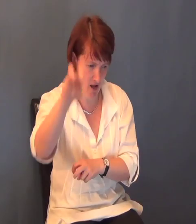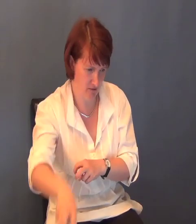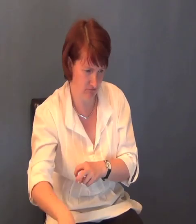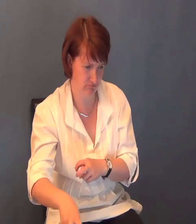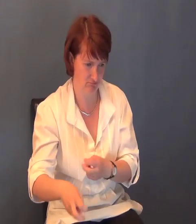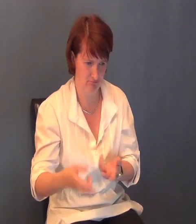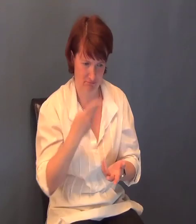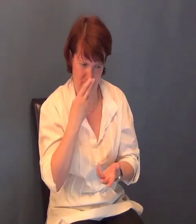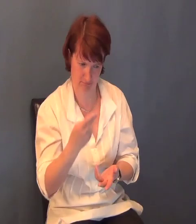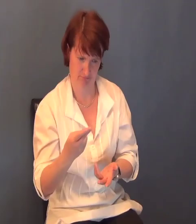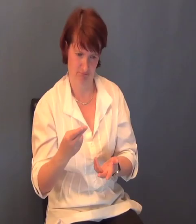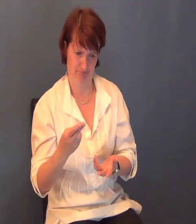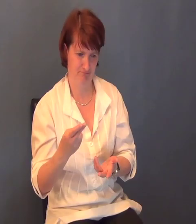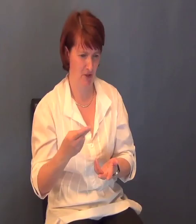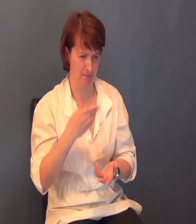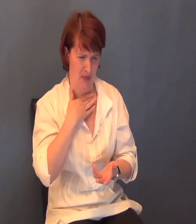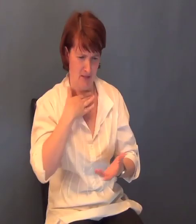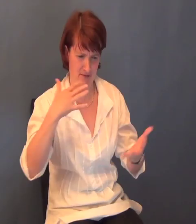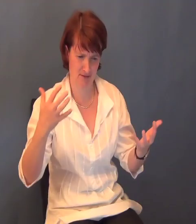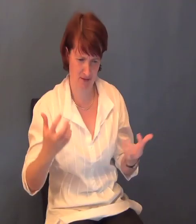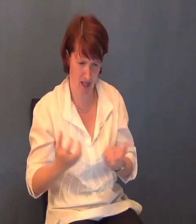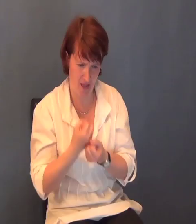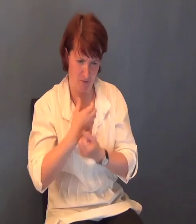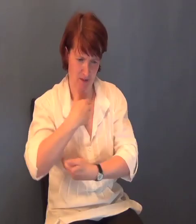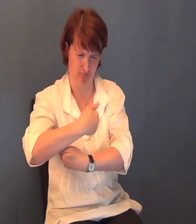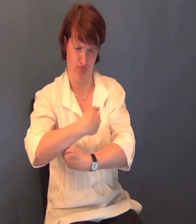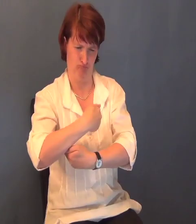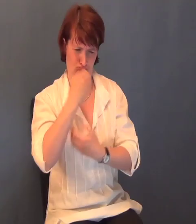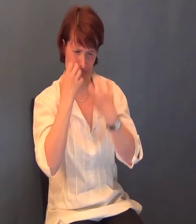Patrzy na psa, znajduje go i bierze go w ramiona.